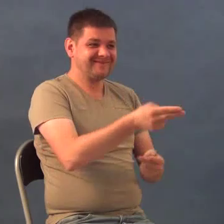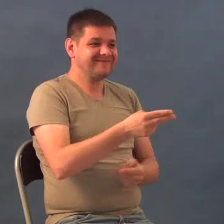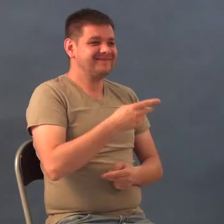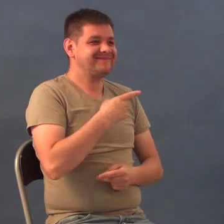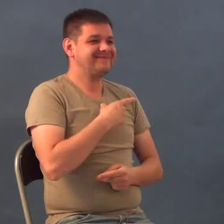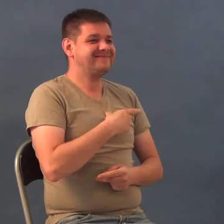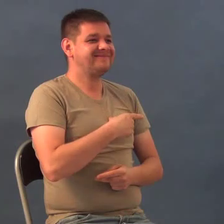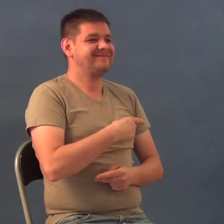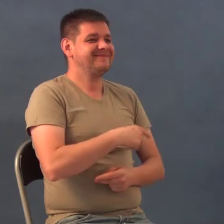Aha.